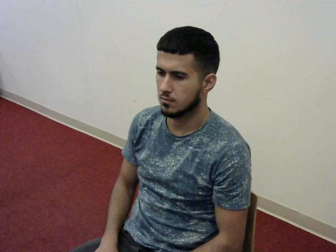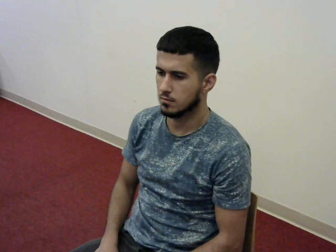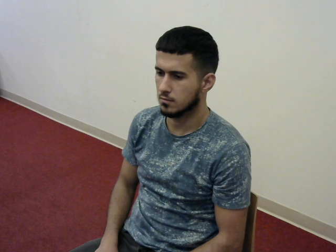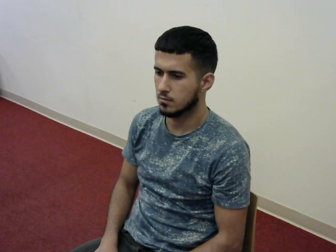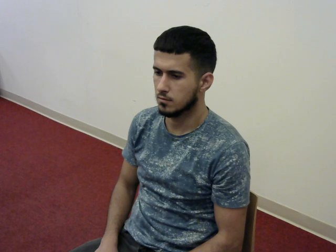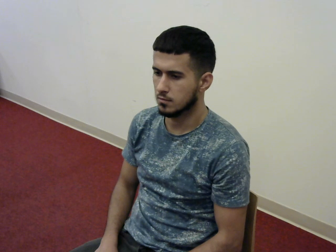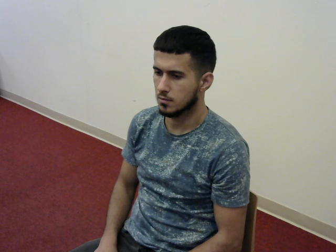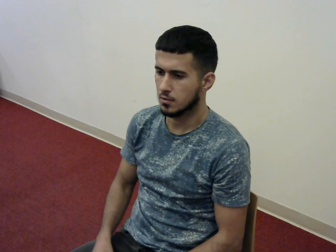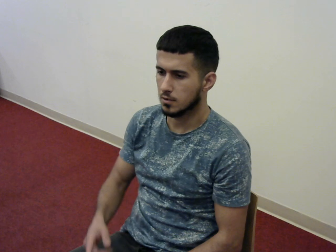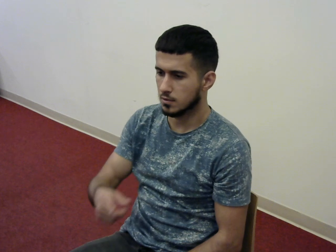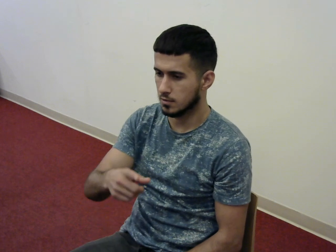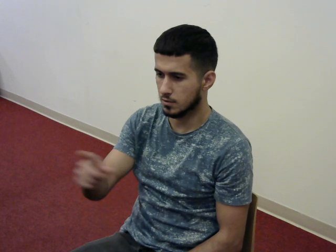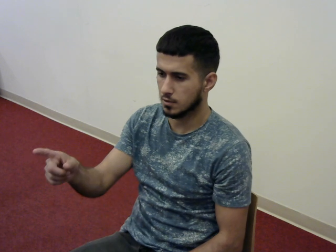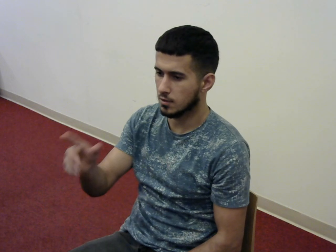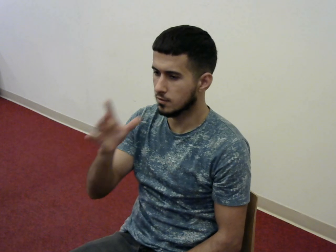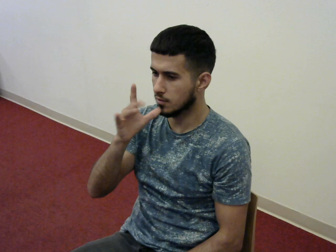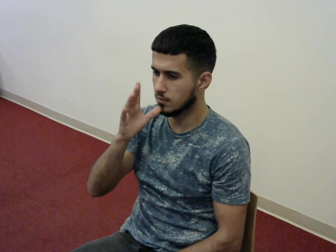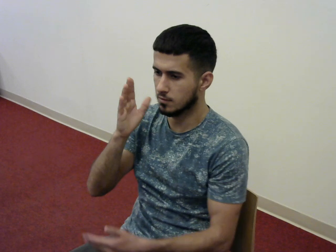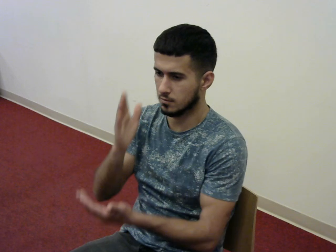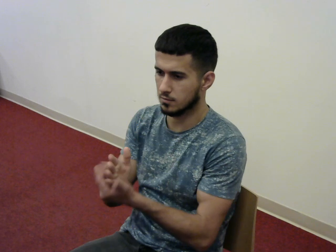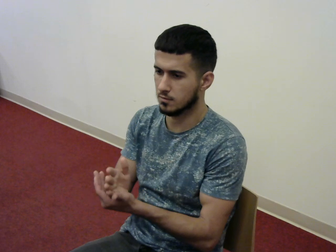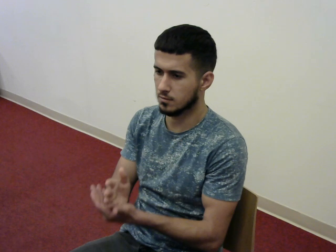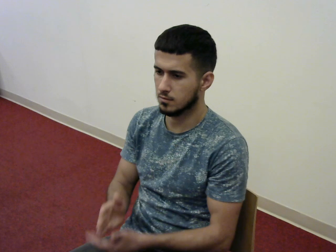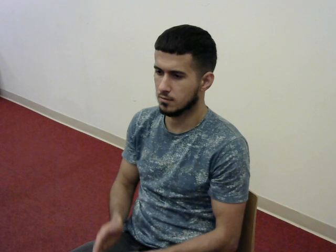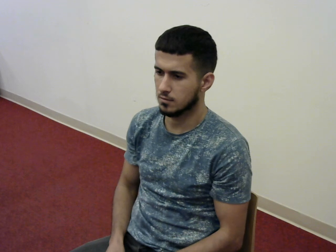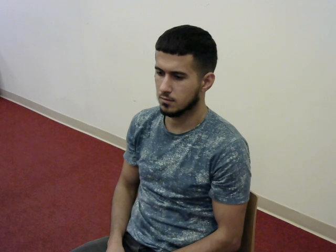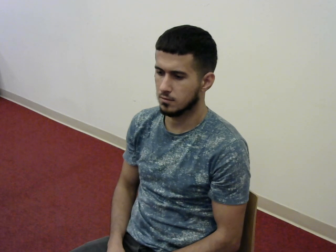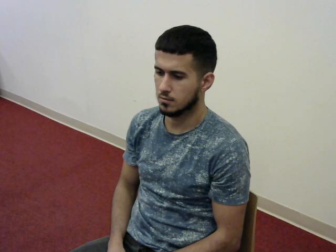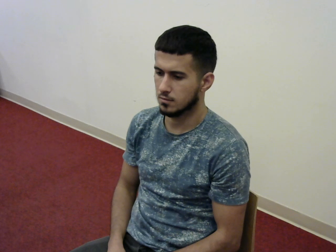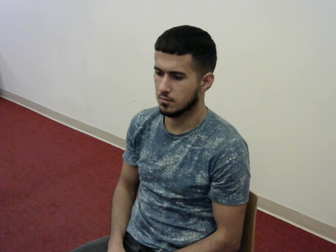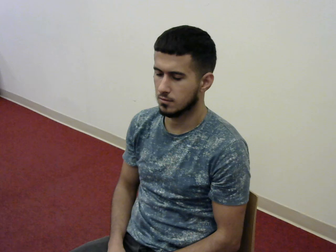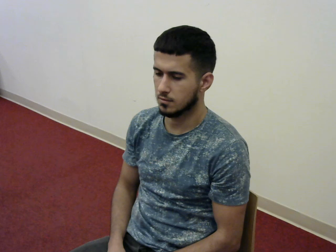Sizin vaxtınız var?